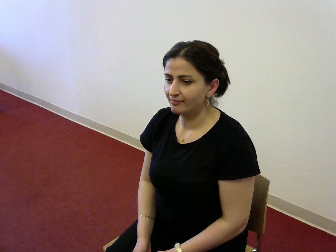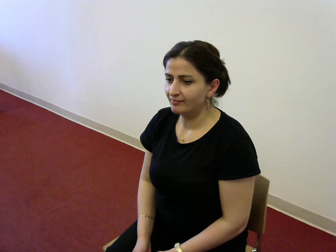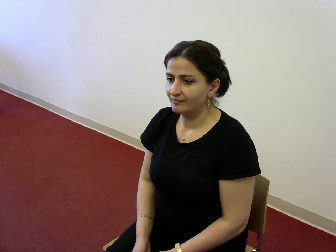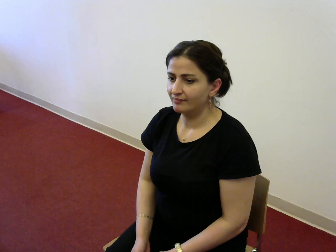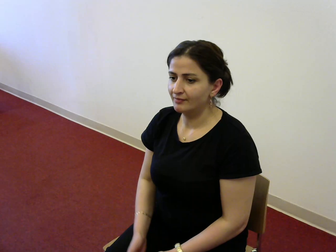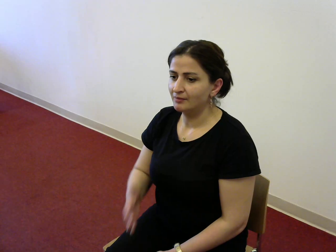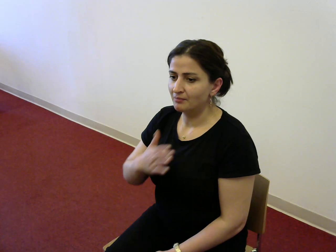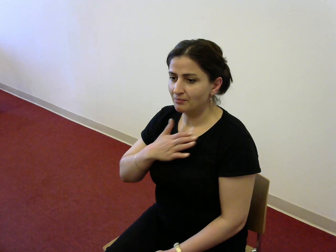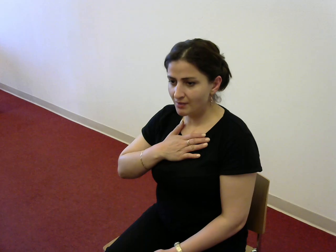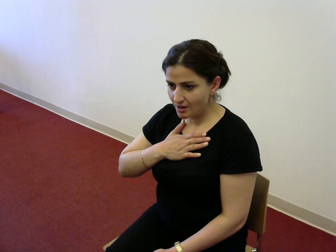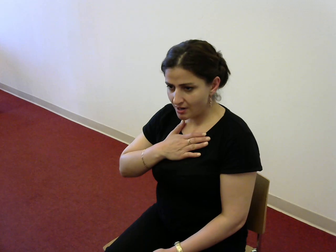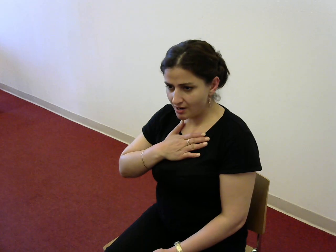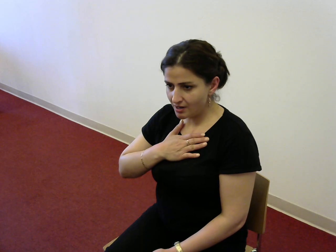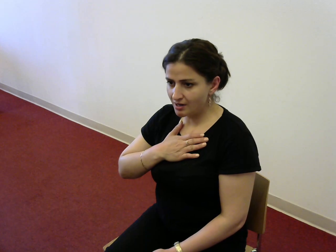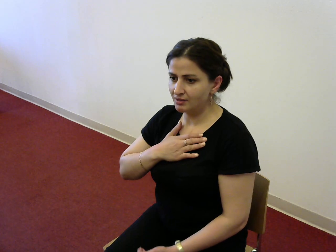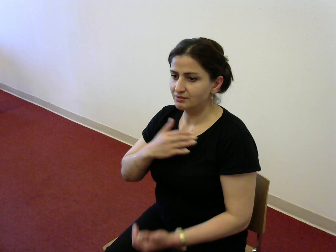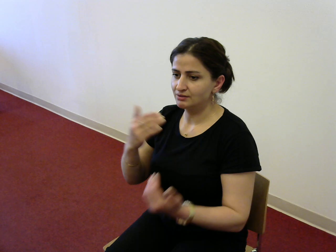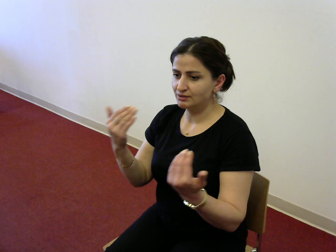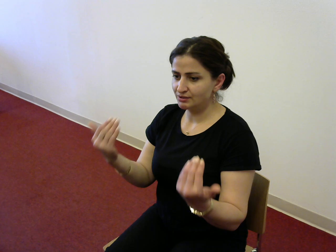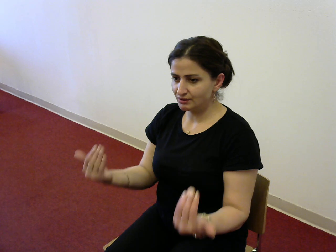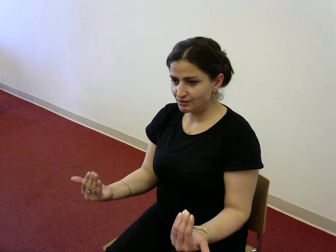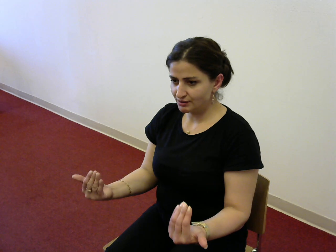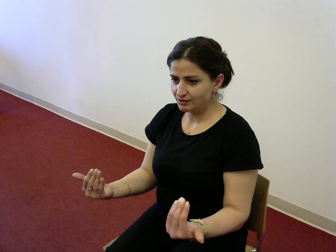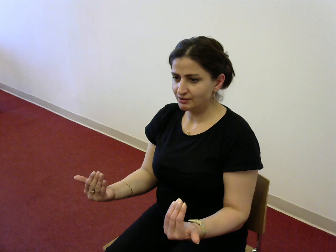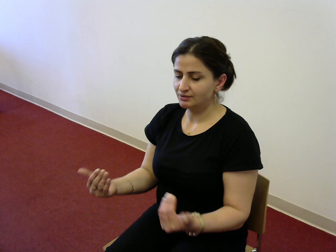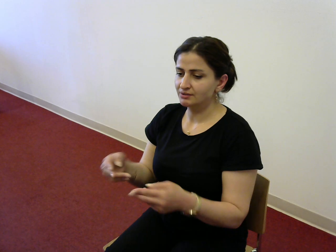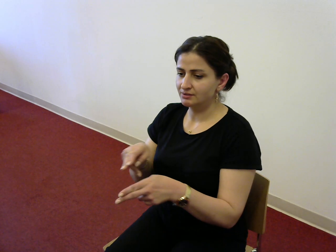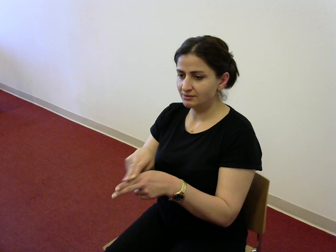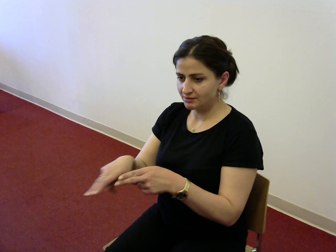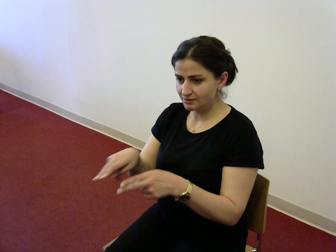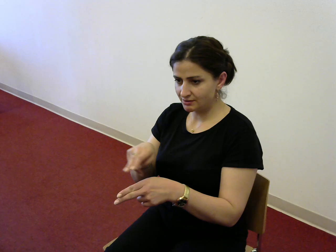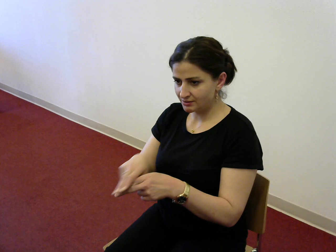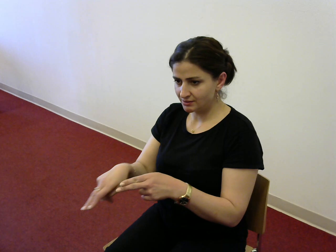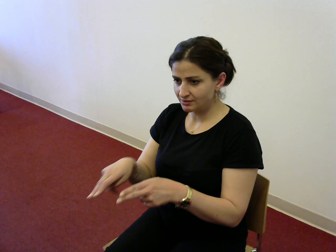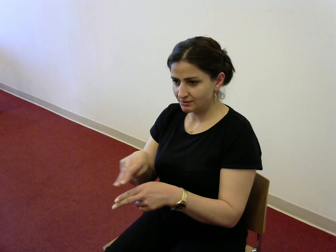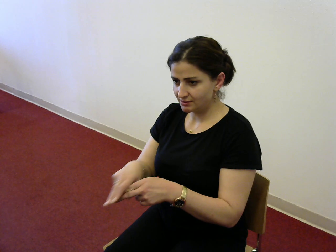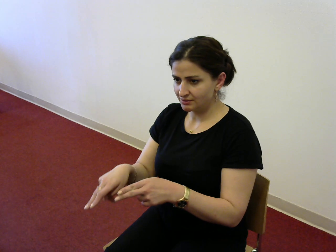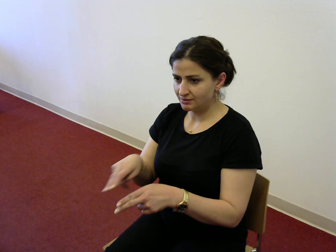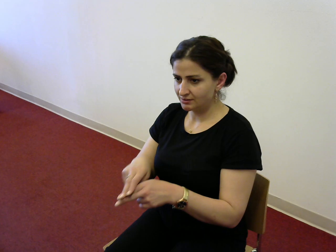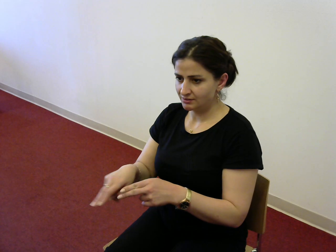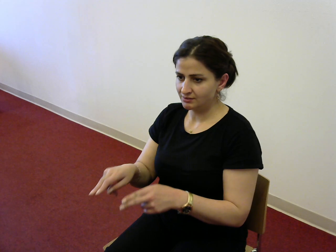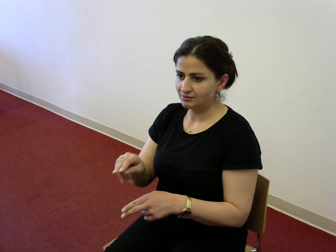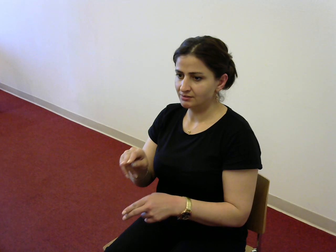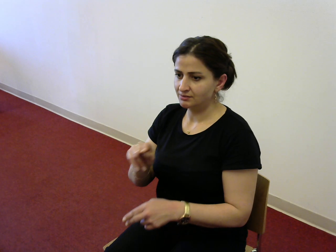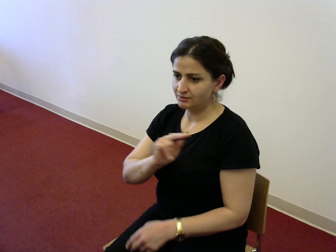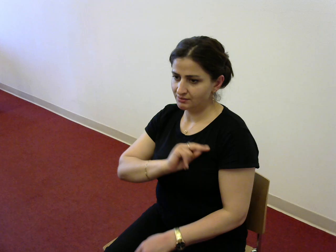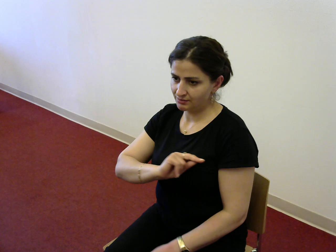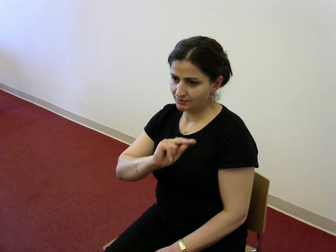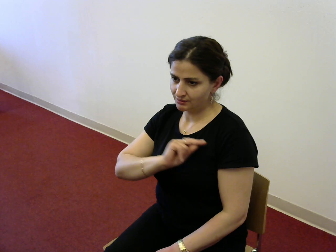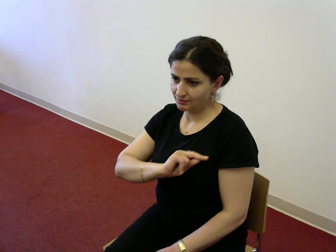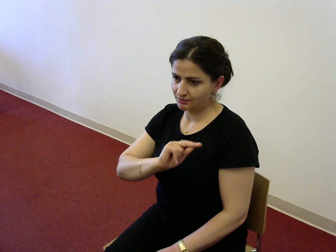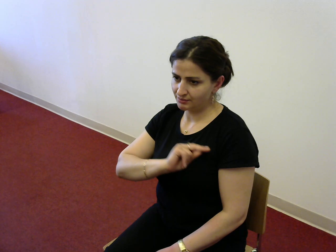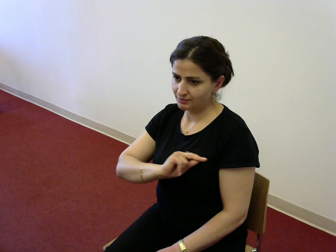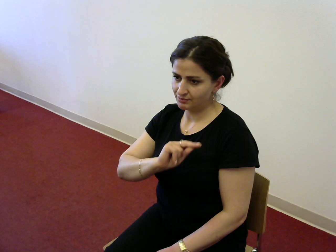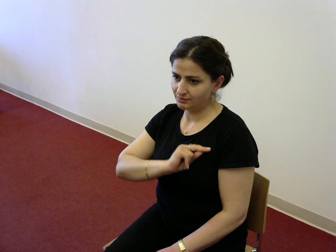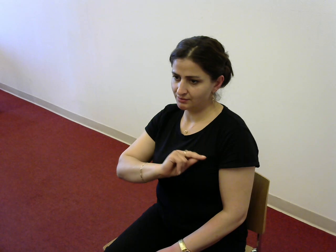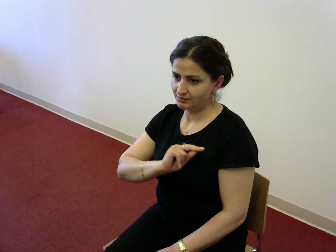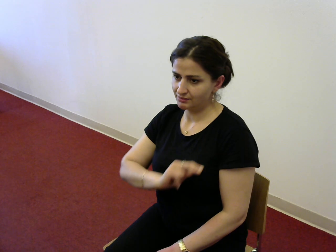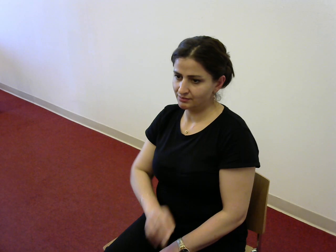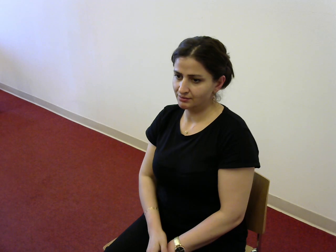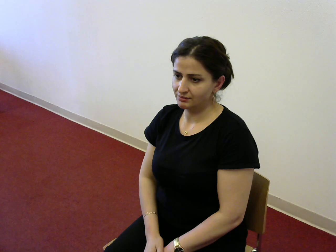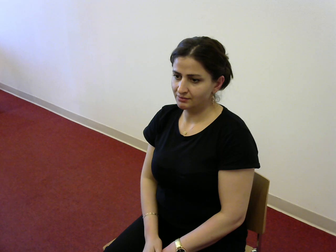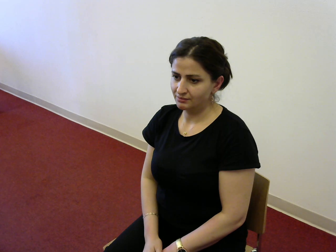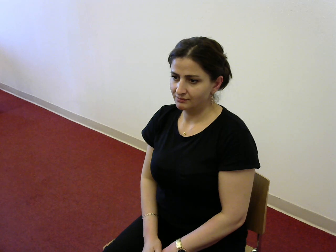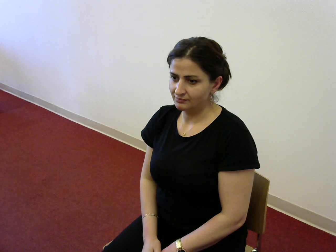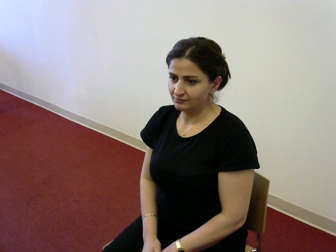Mən indi zərgər işləyirəm